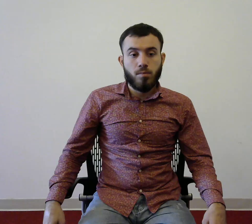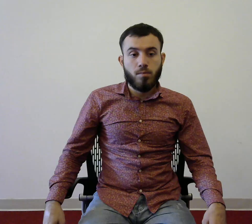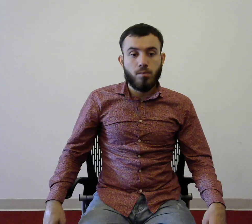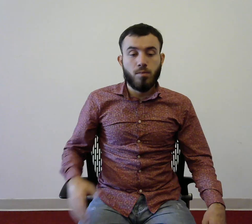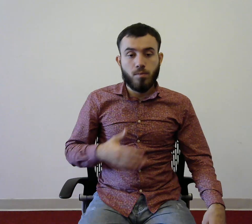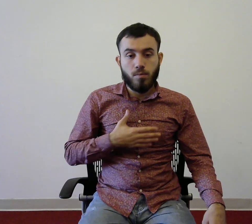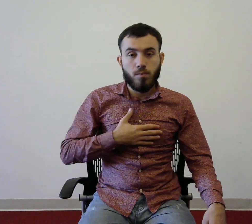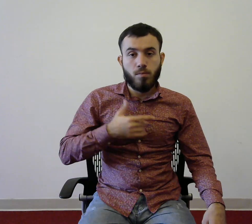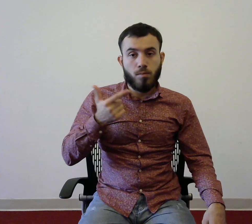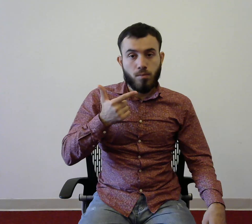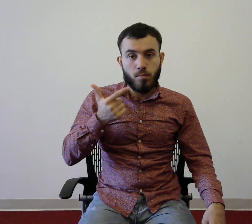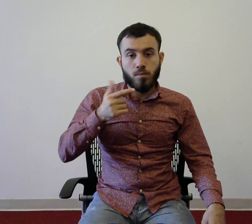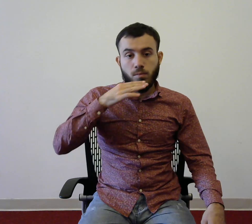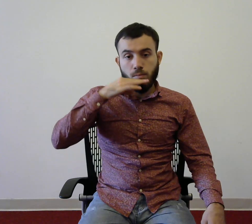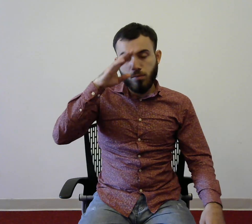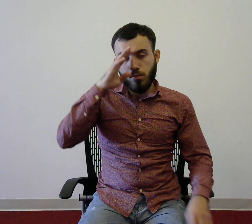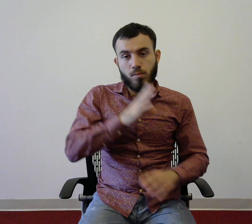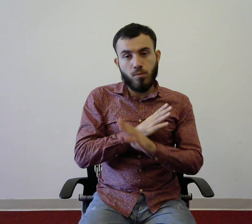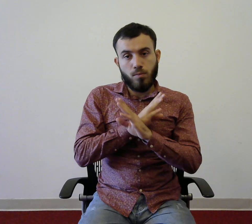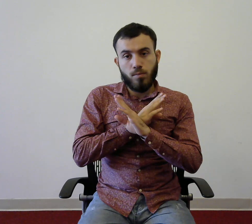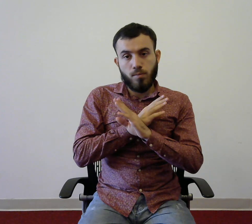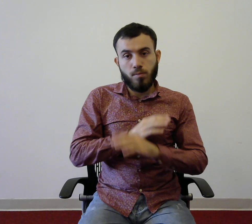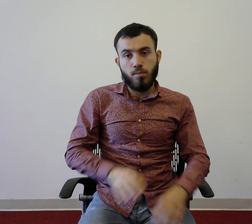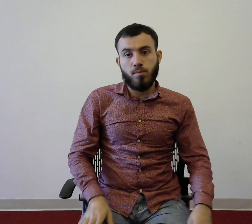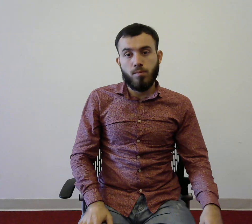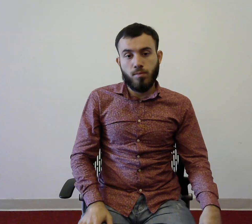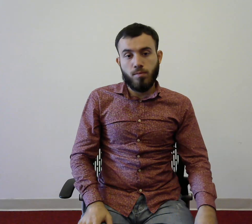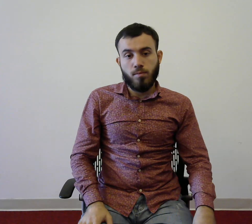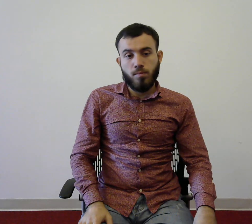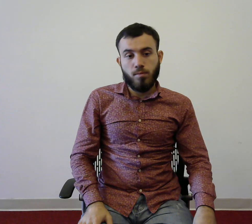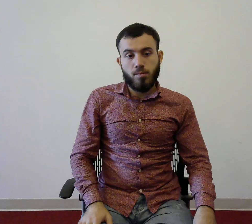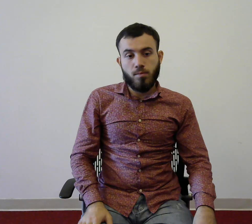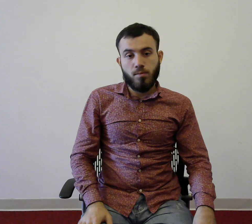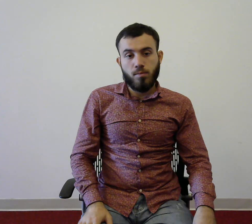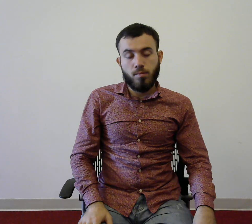Mənim qayınatam rəhmətə gedib